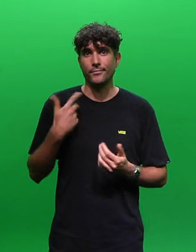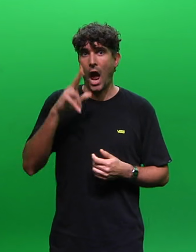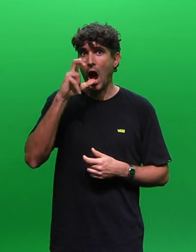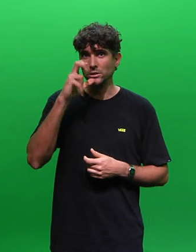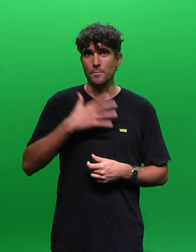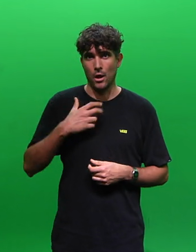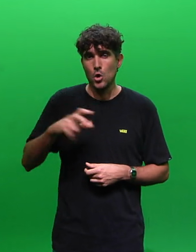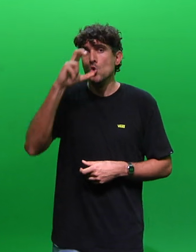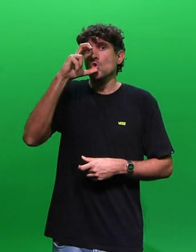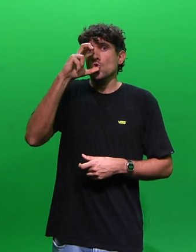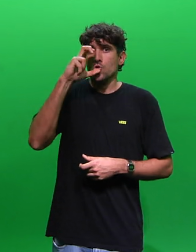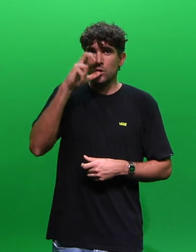Tinc asma i faig servir l'inhalador.